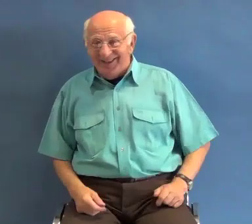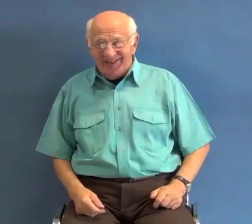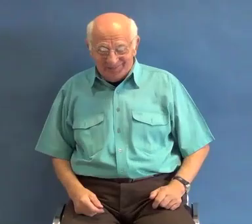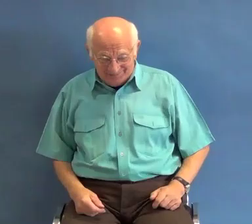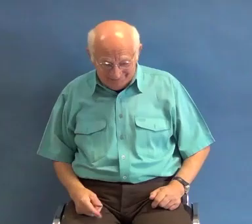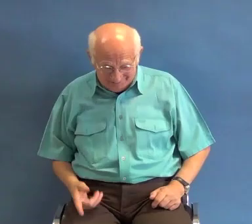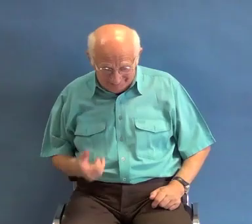Aha.